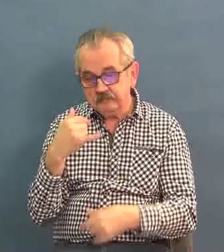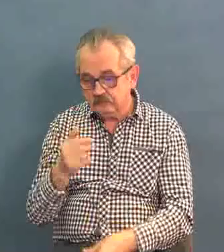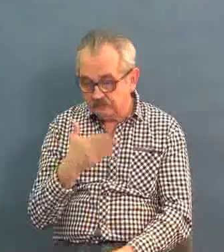Nie mam.